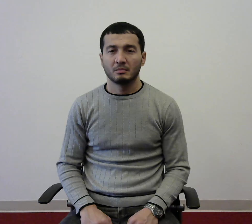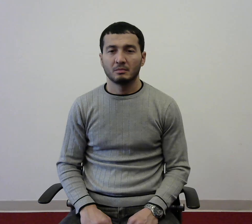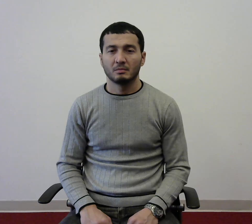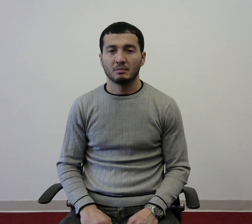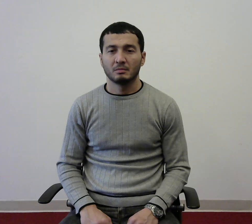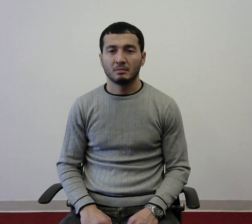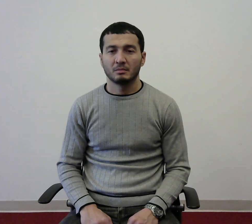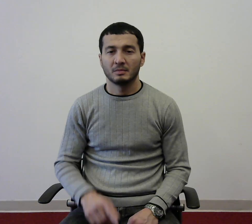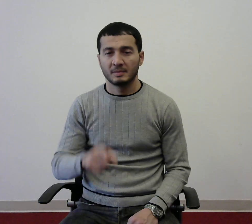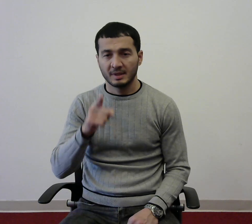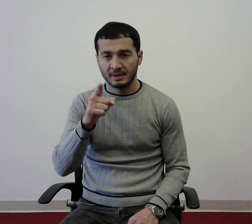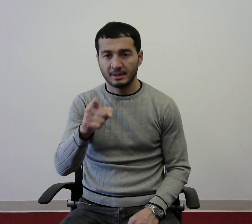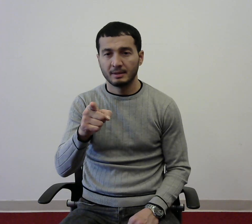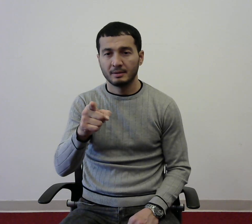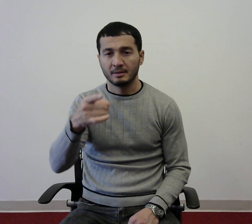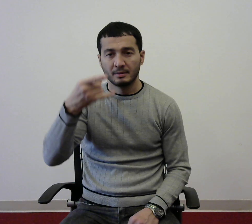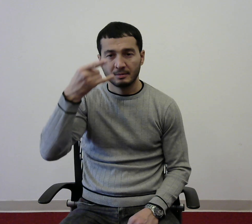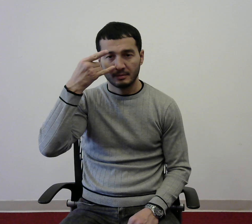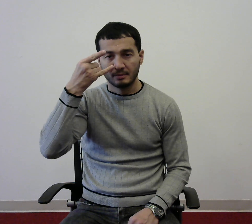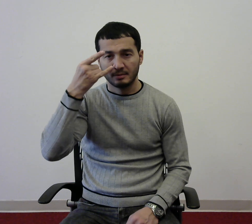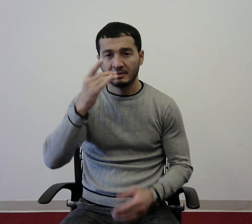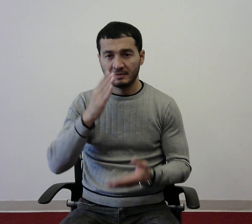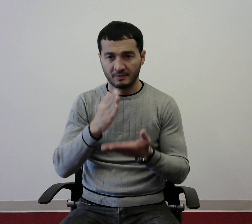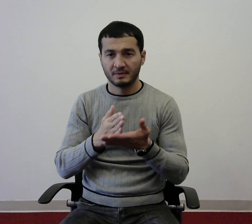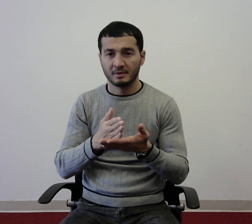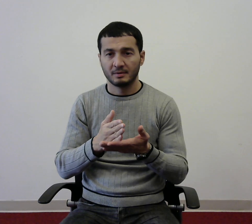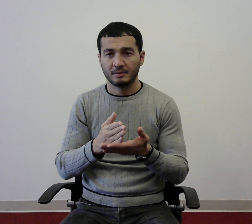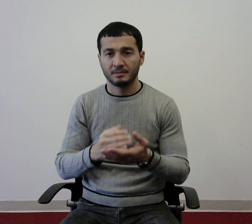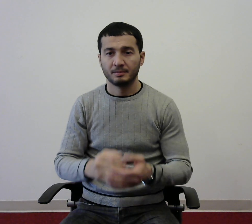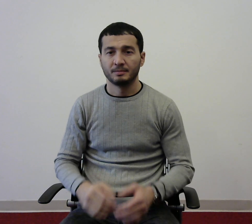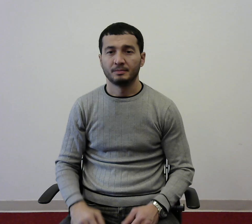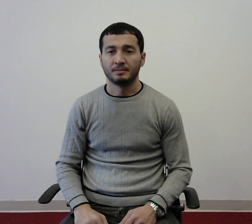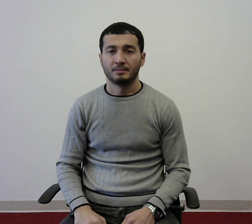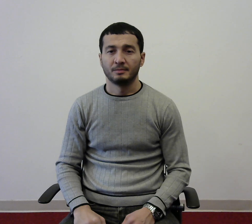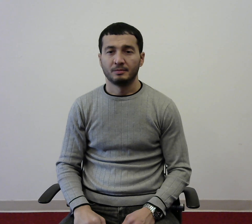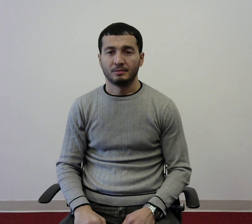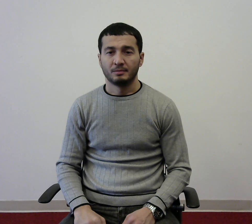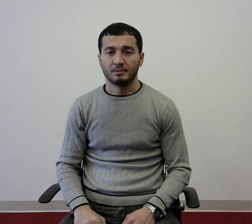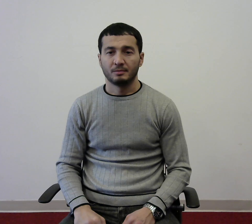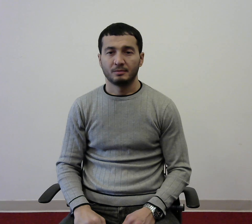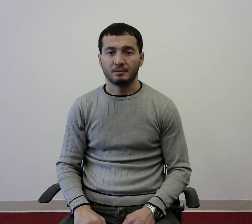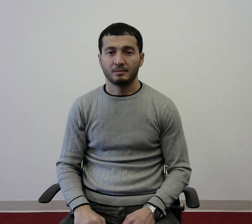Sənin instagramın var?